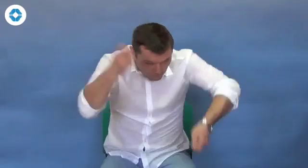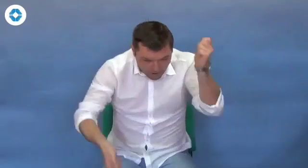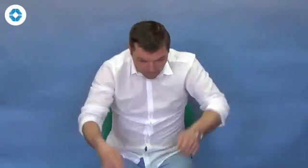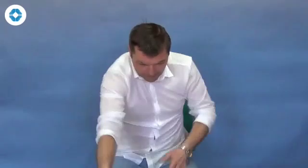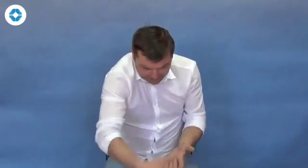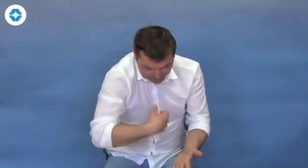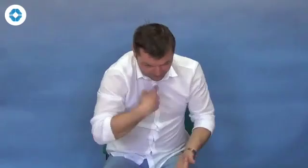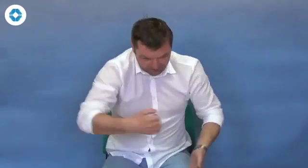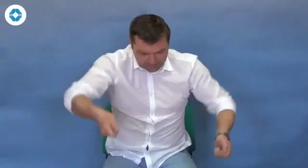Zabrała, mówiłem, i grała.